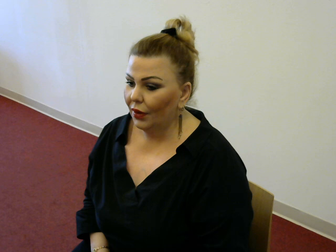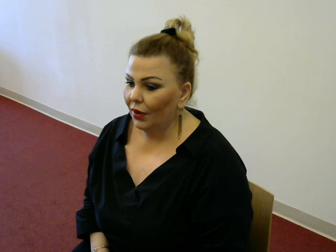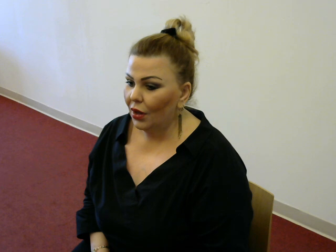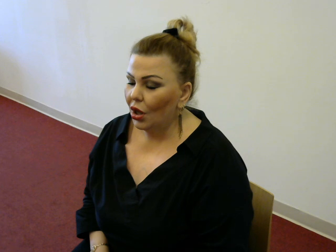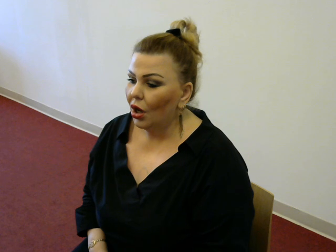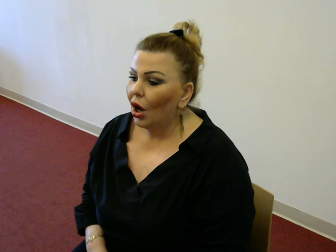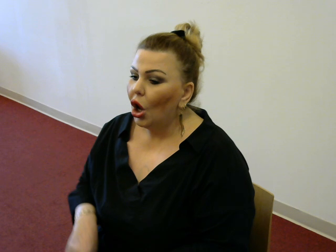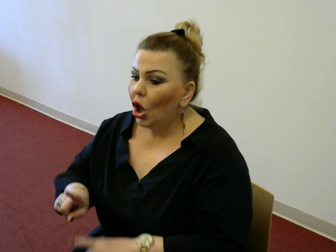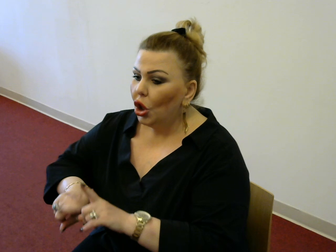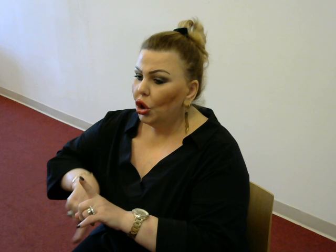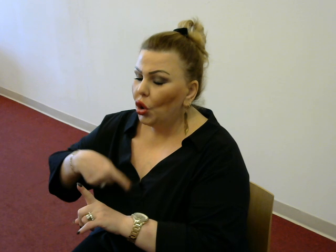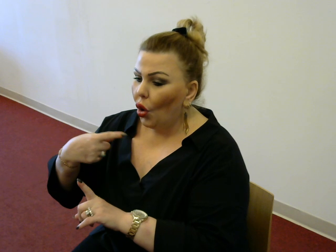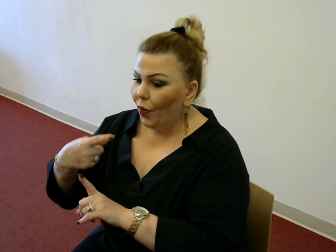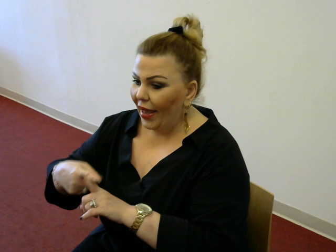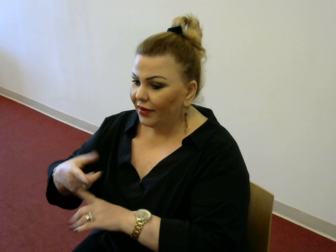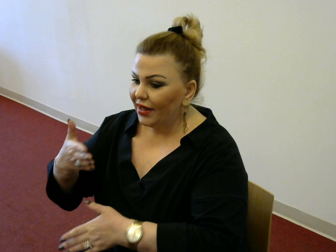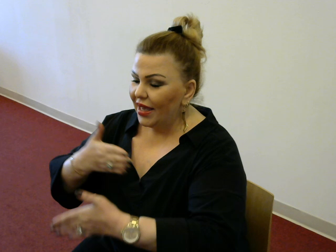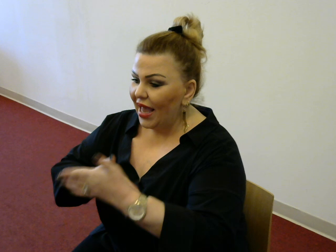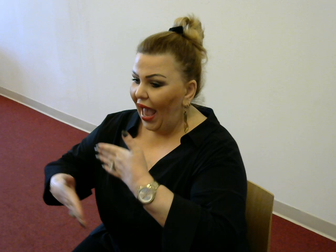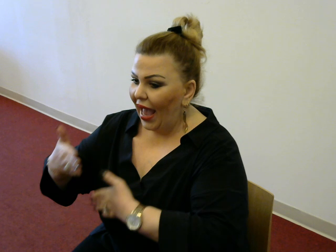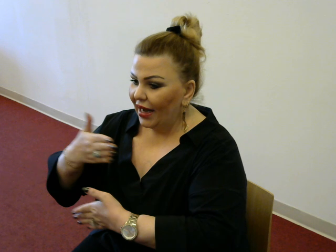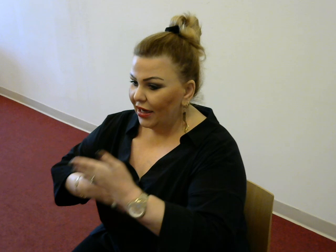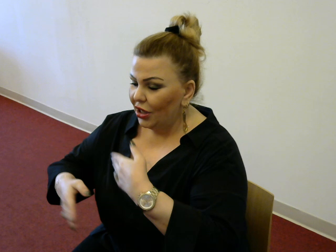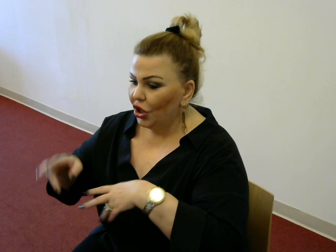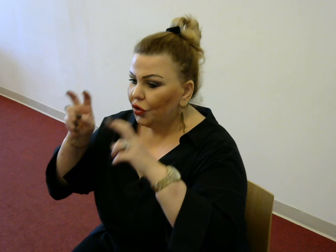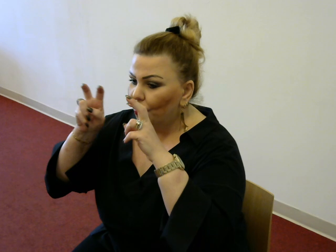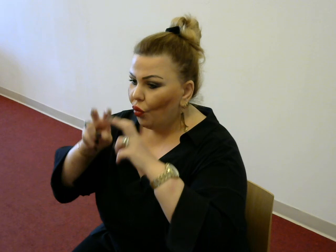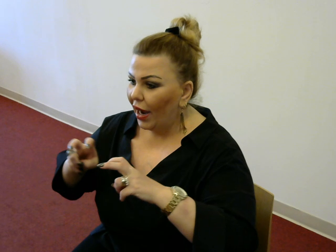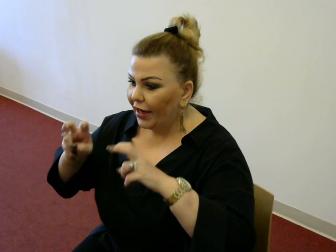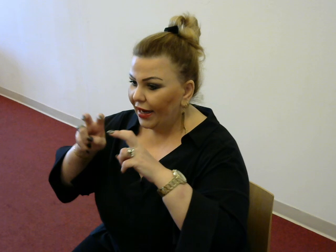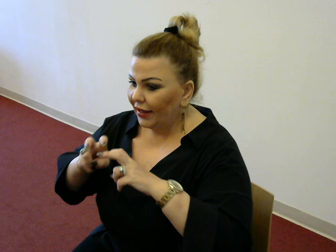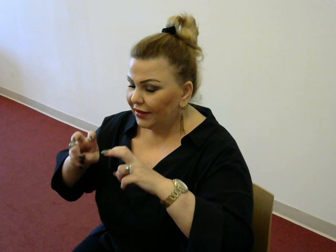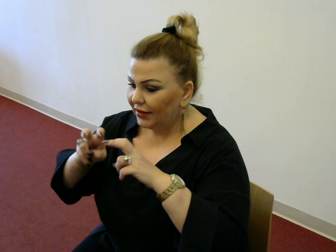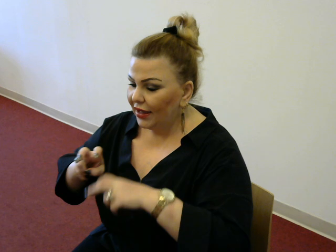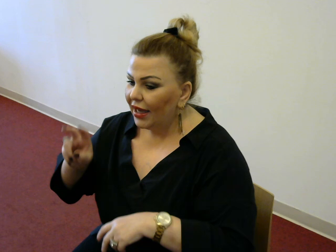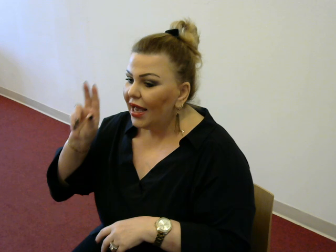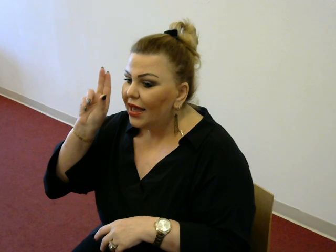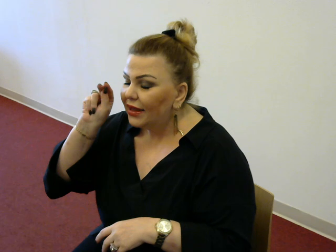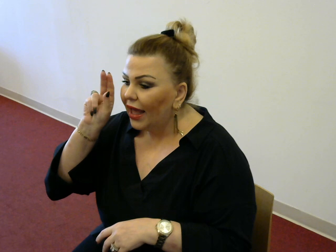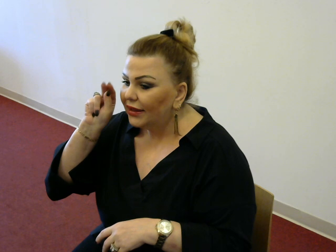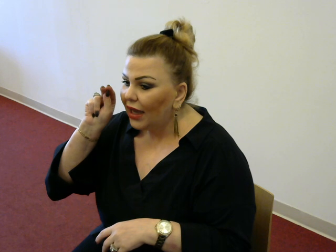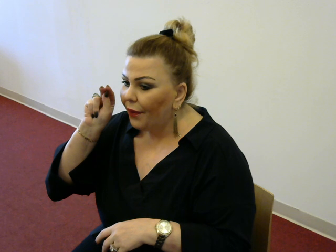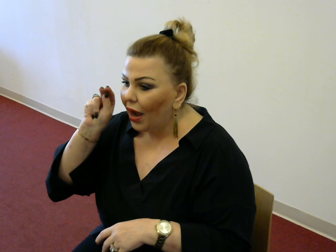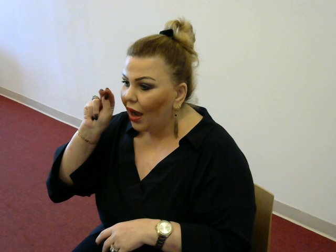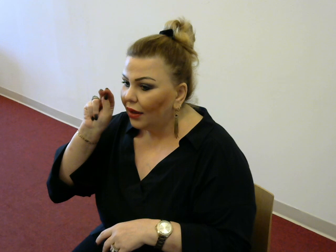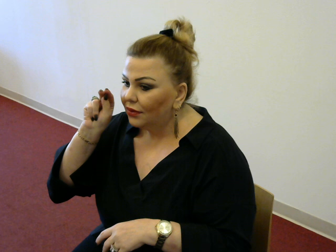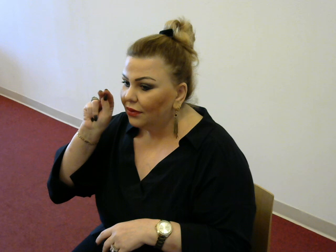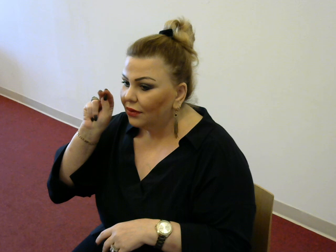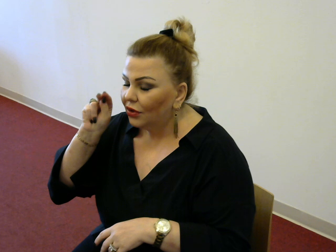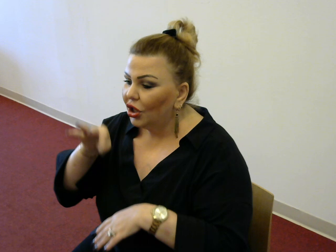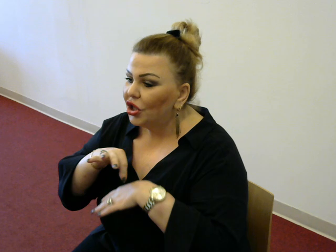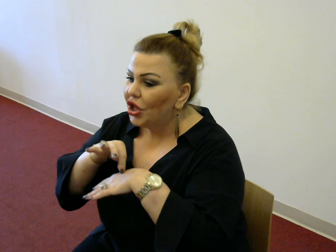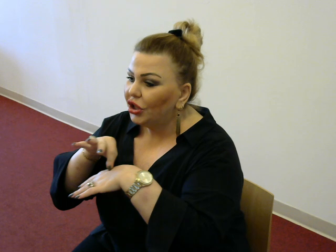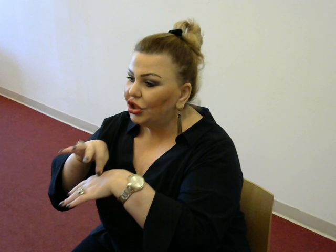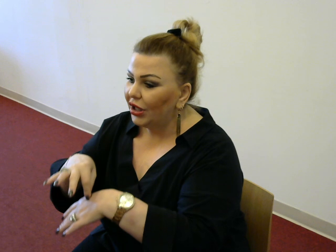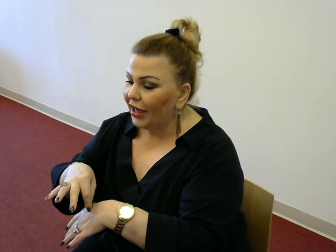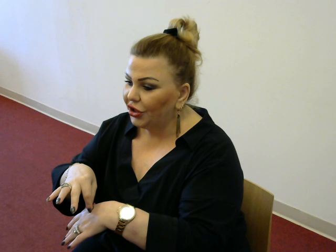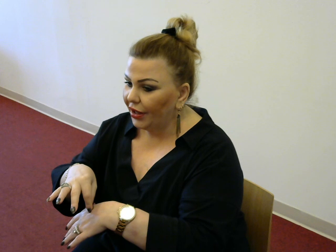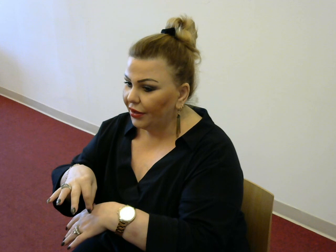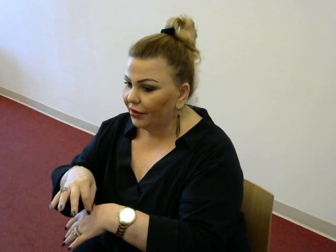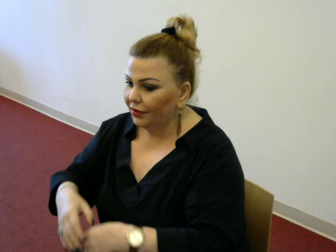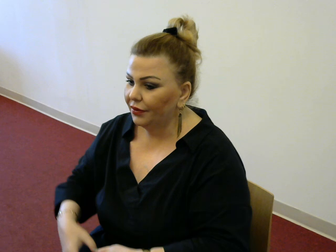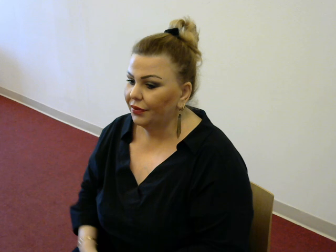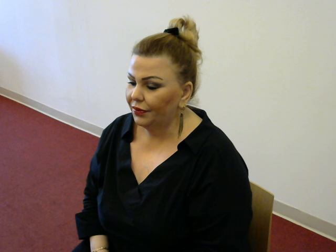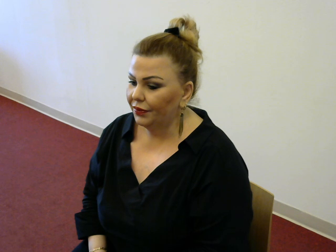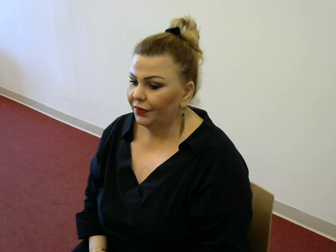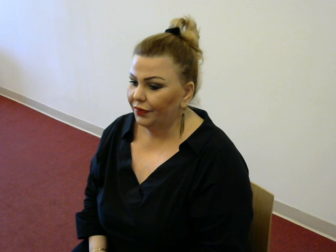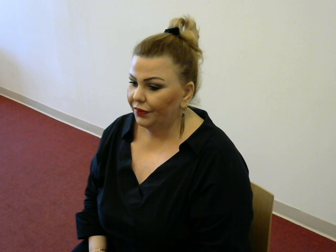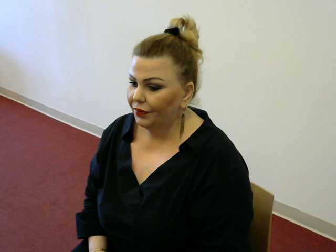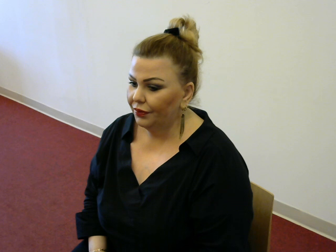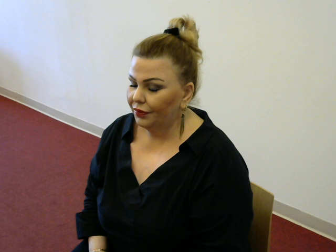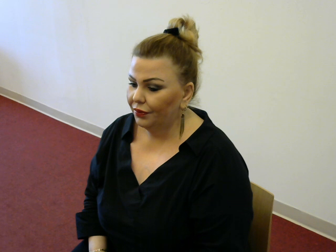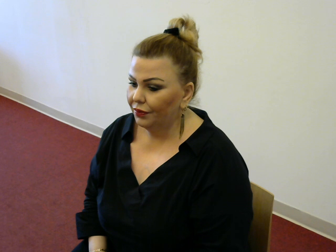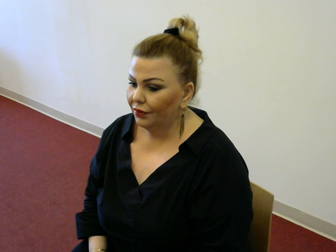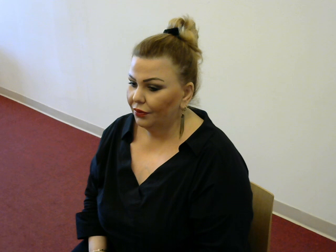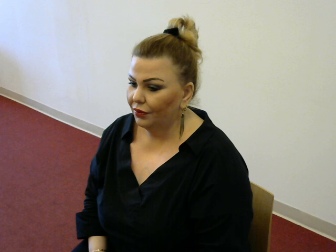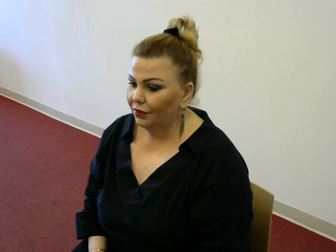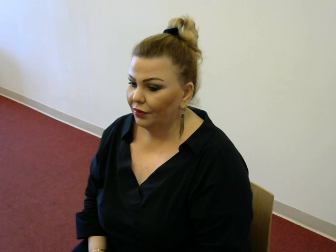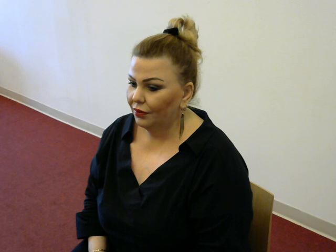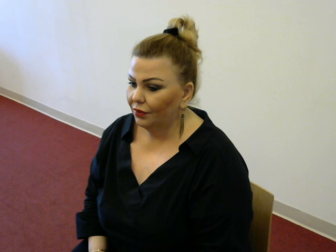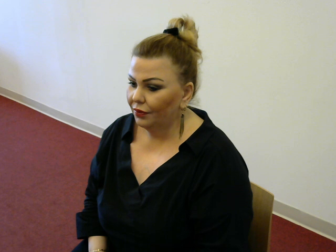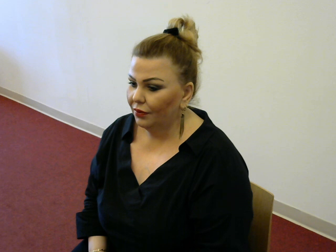Növbəti əlillik müayinəsi nə zaman keçiriləcək?